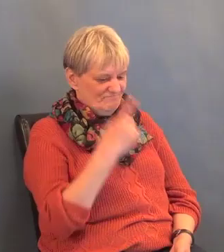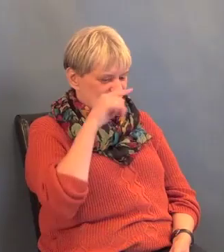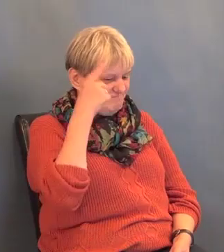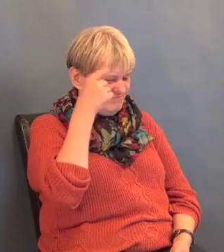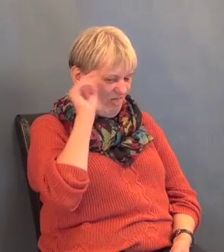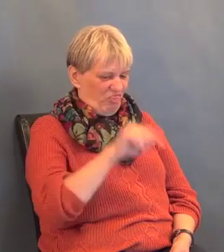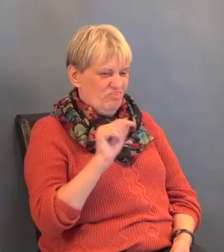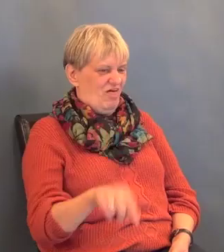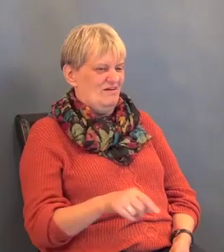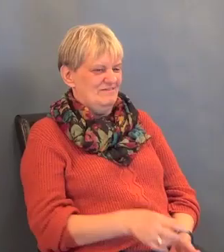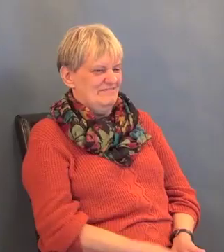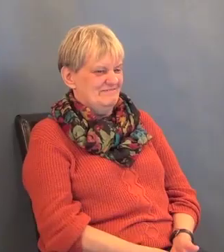Na oślep wyznaczać terminy.